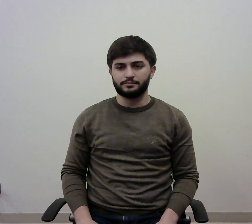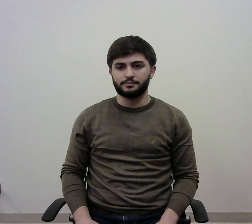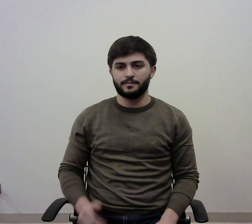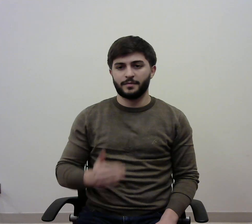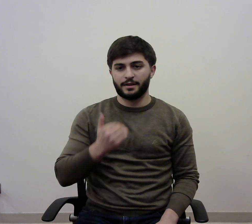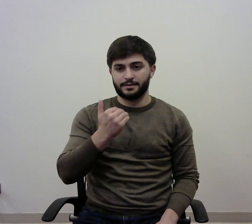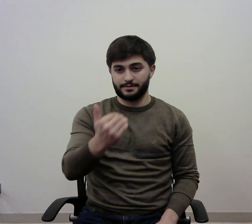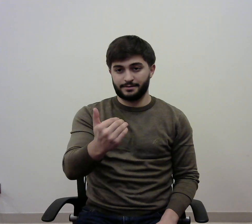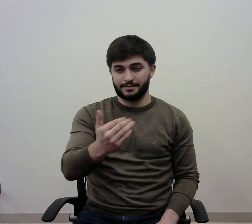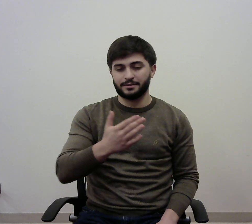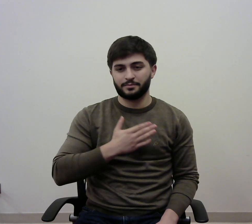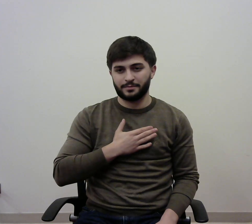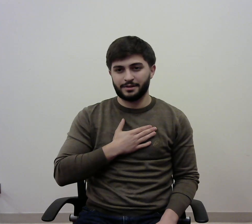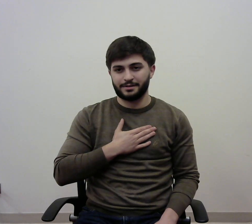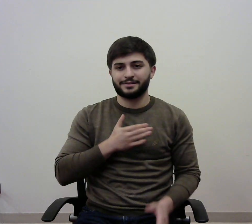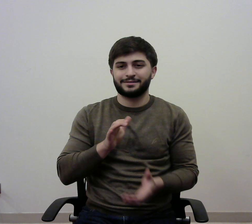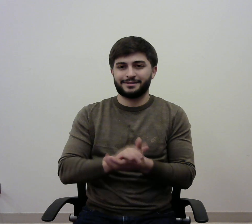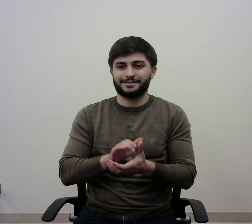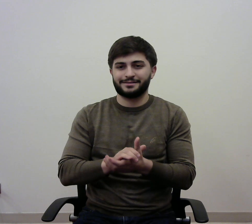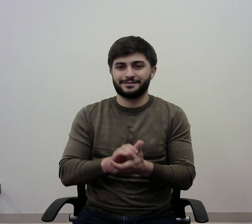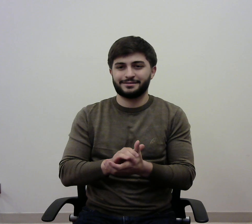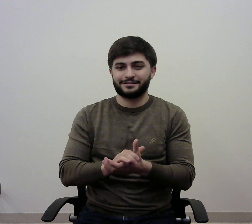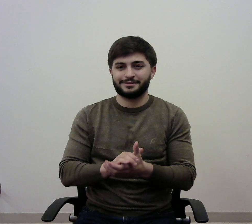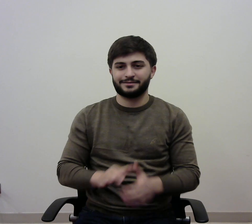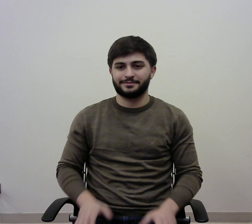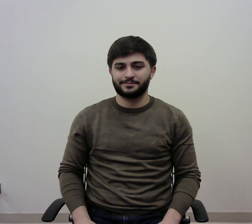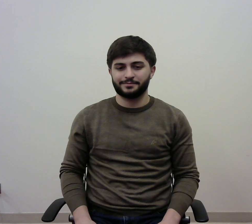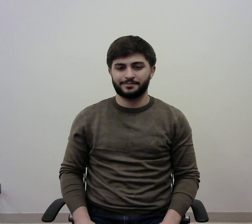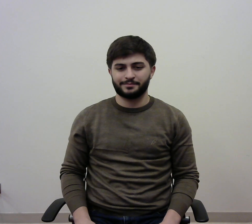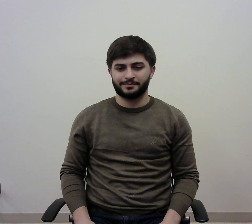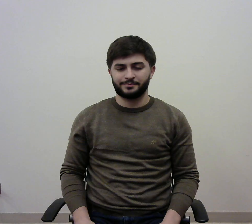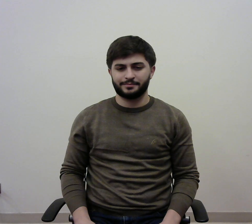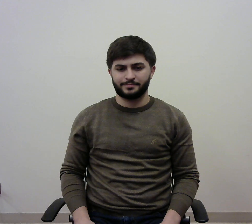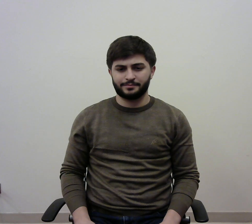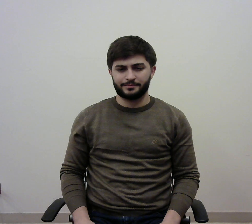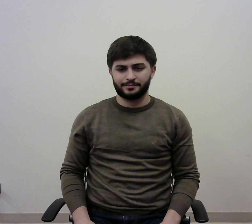Siz mənə tanış gəlirsiniz